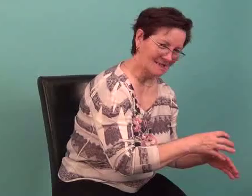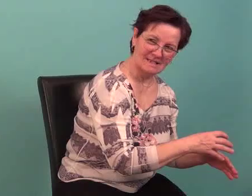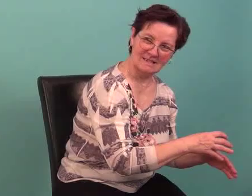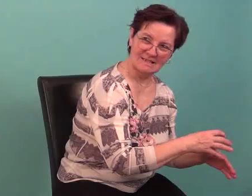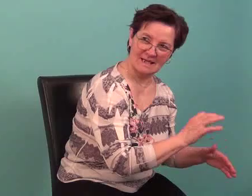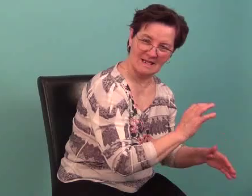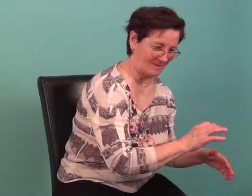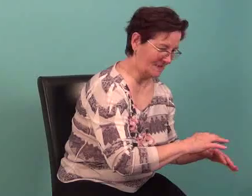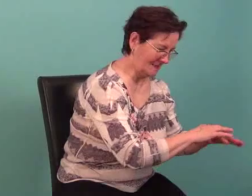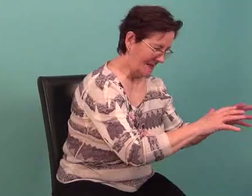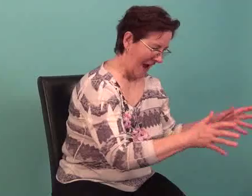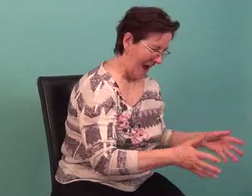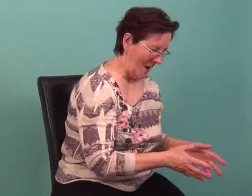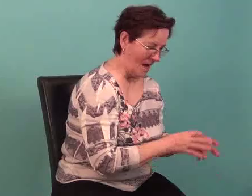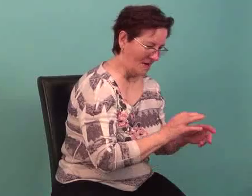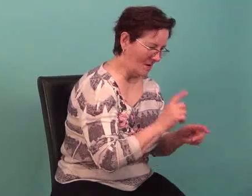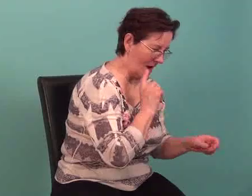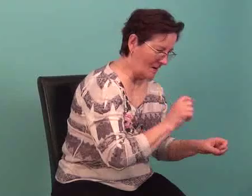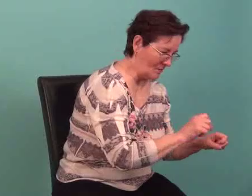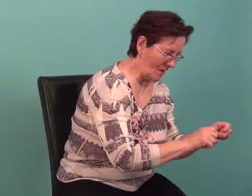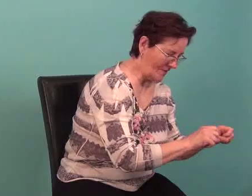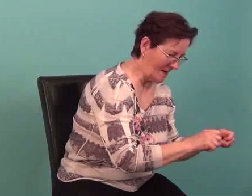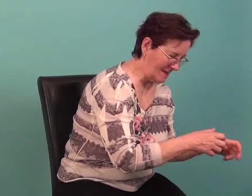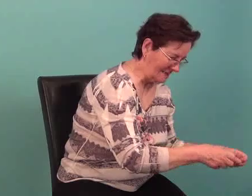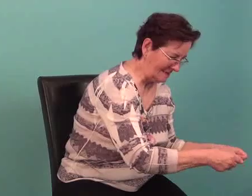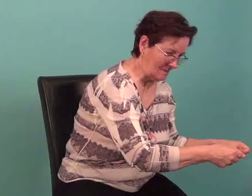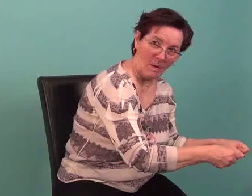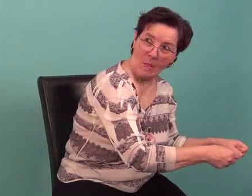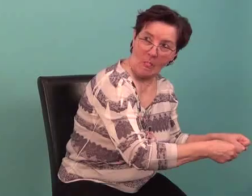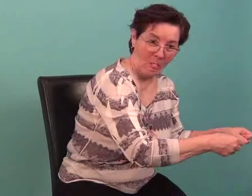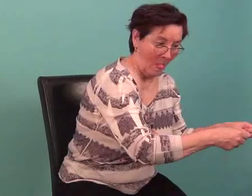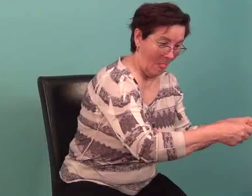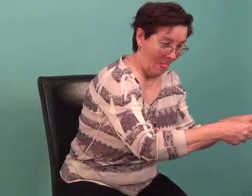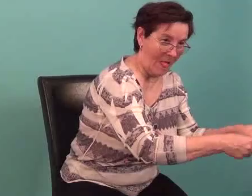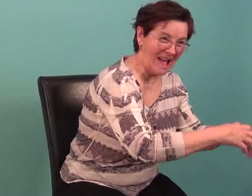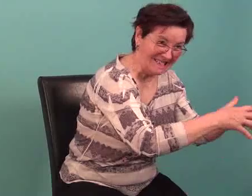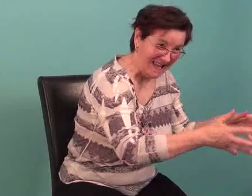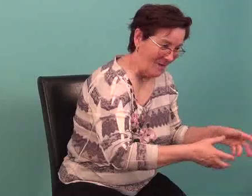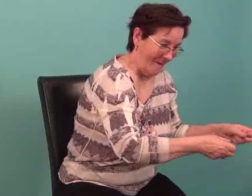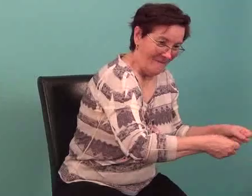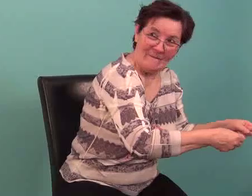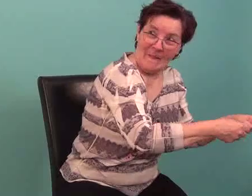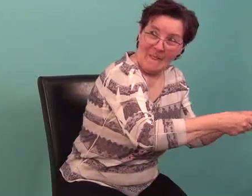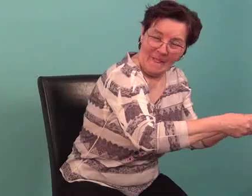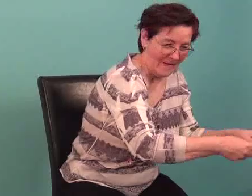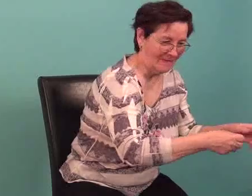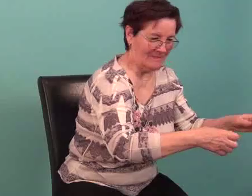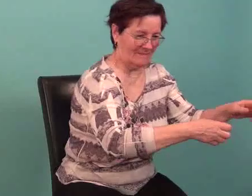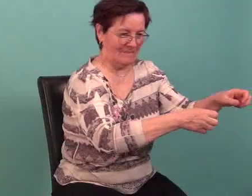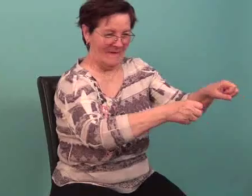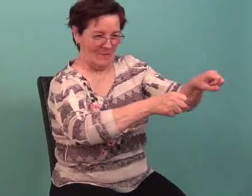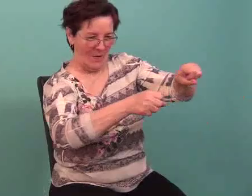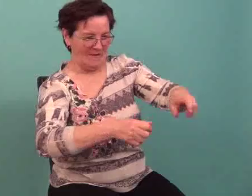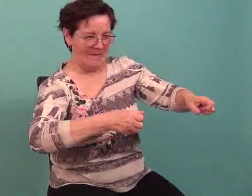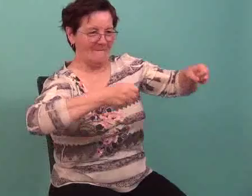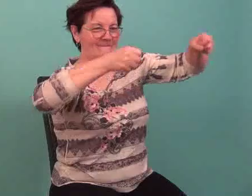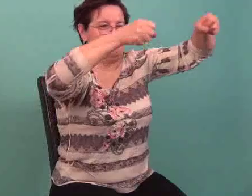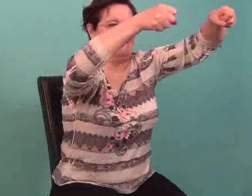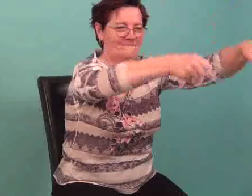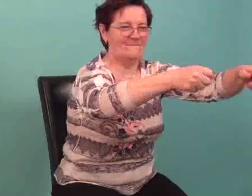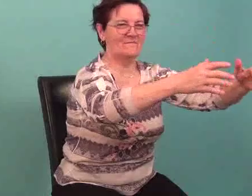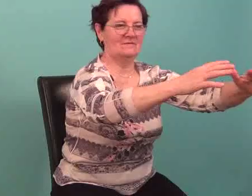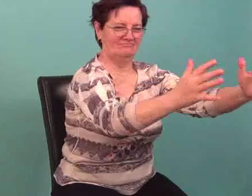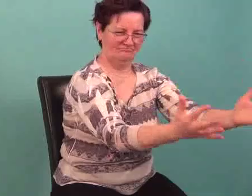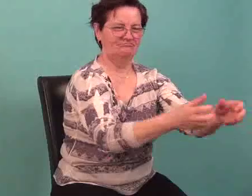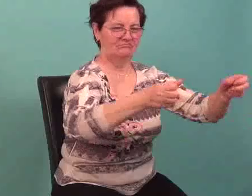Chłopiec po cichu wziął cały kosz gruszek i postawił go na rowerze.